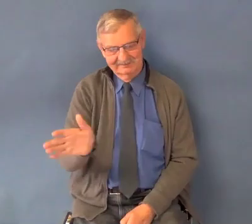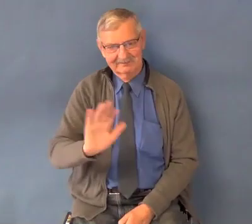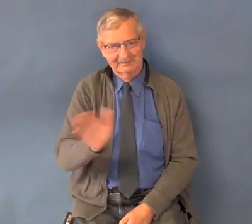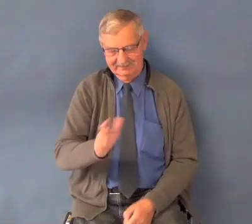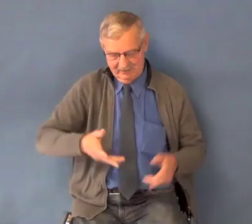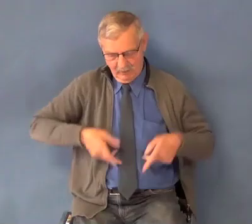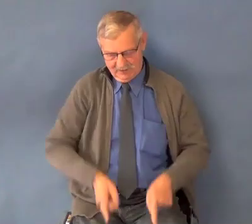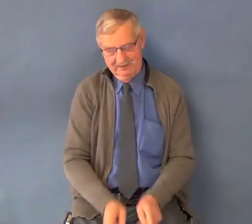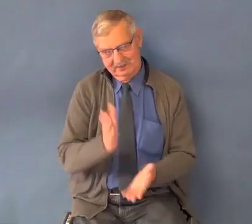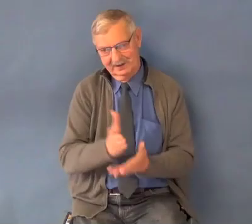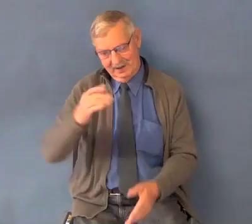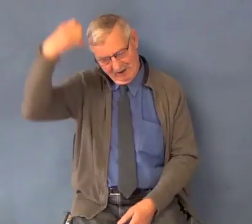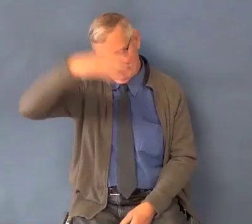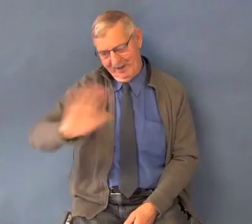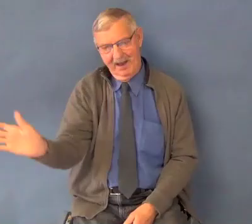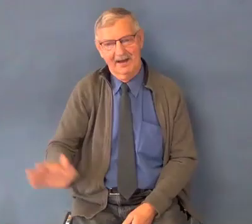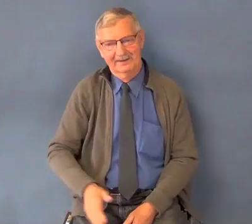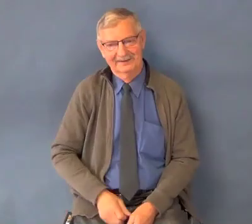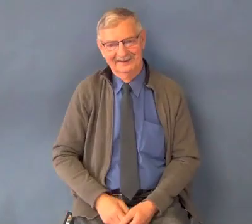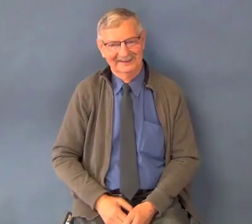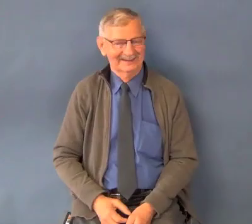Nie, kąpać się nie wolno tylko prysznic.